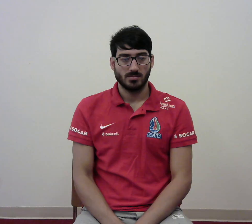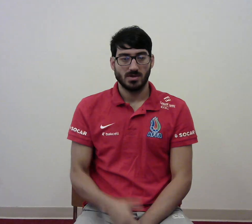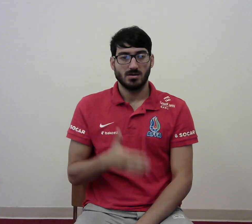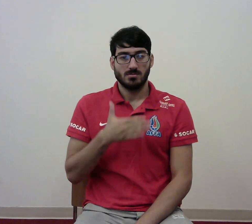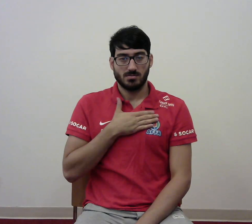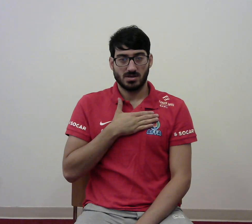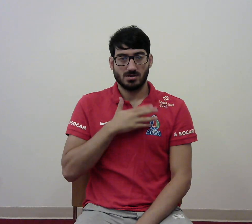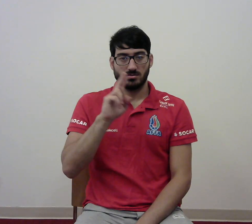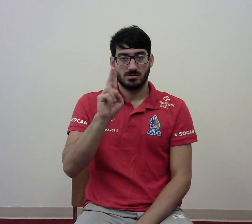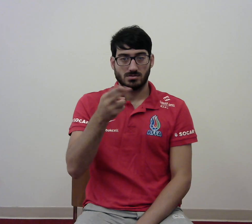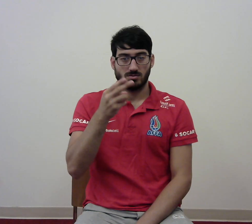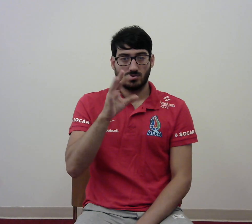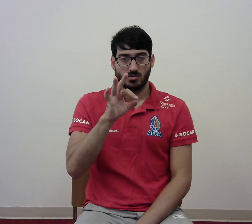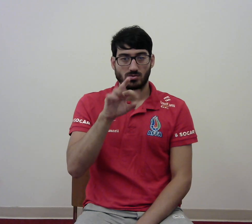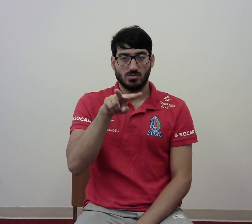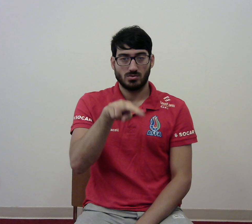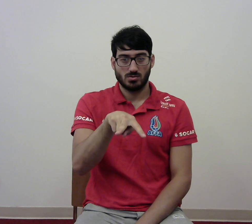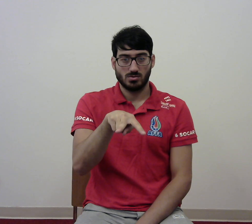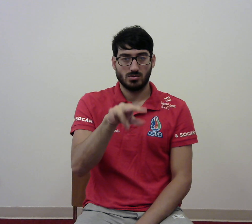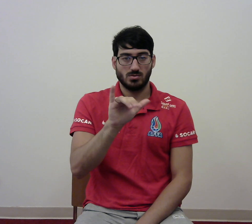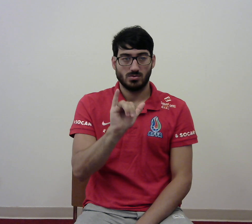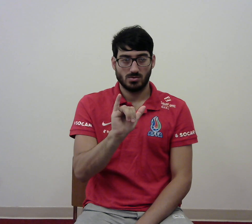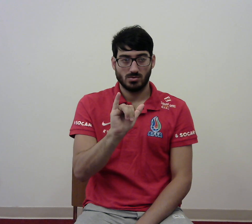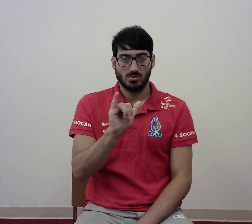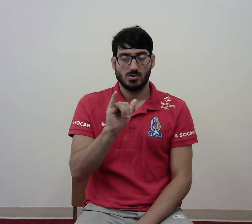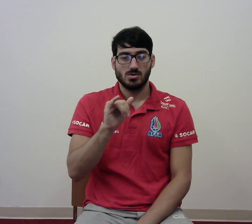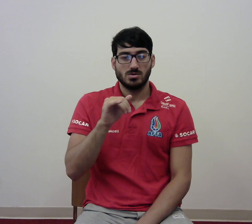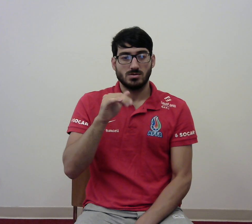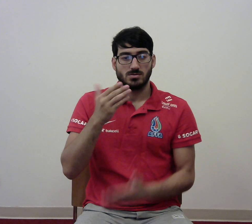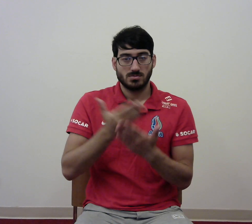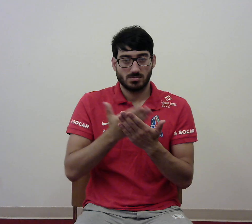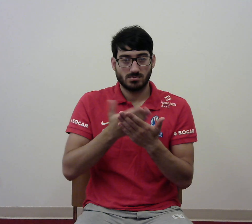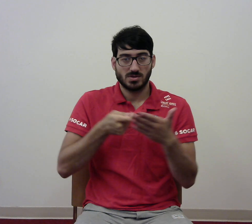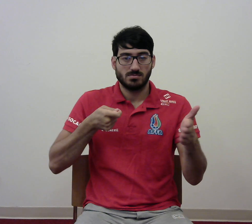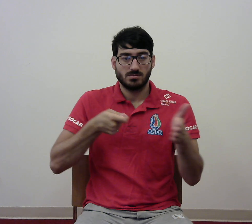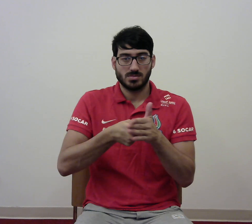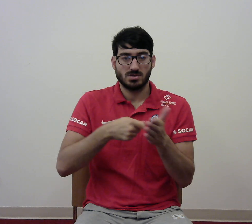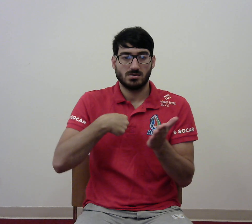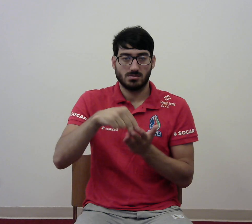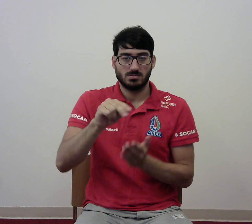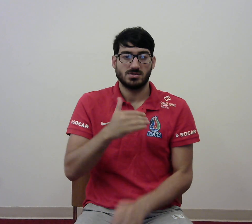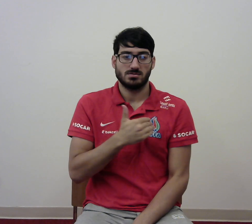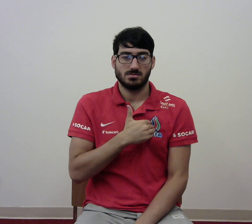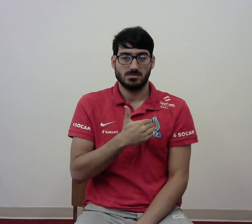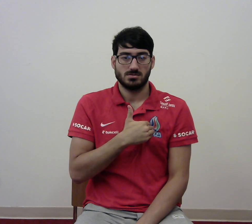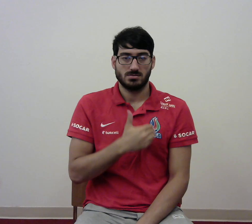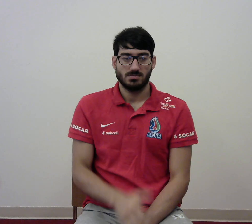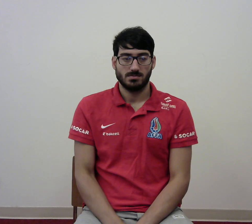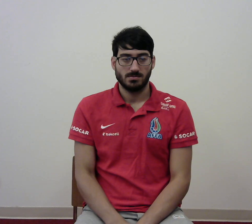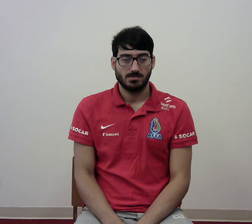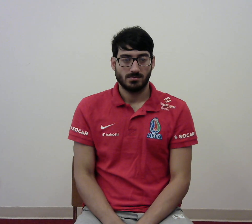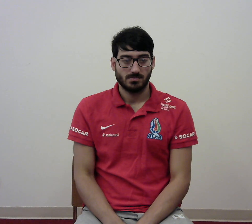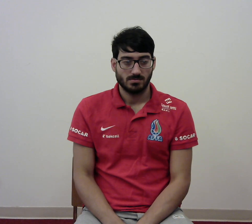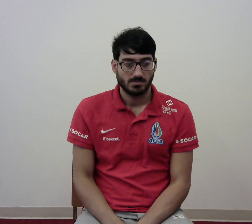Mən "Dolu" filminə bilet almaq istəyirəm